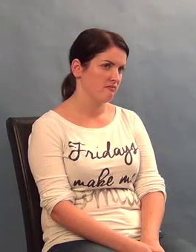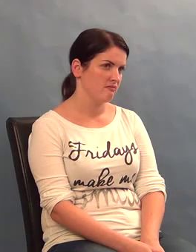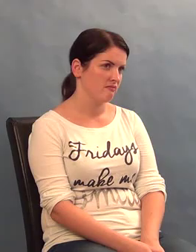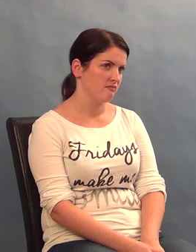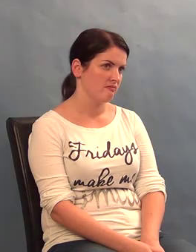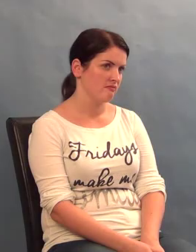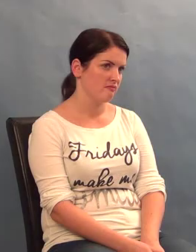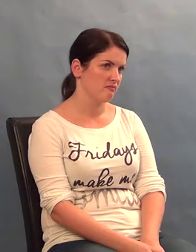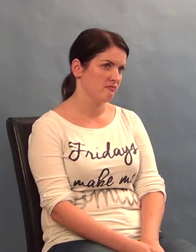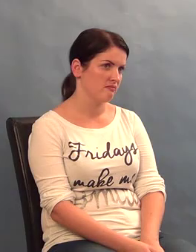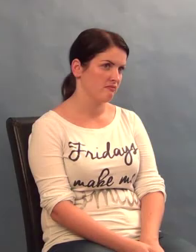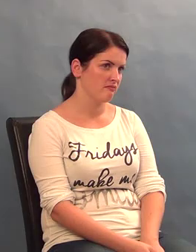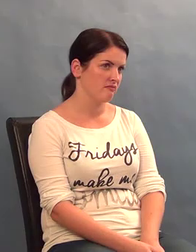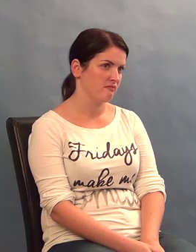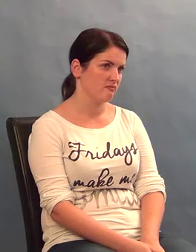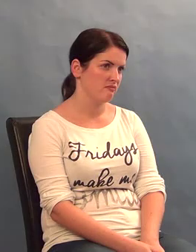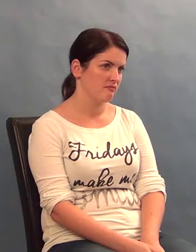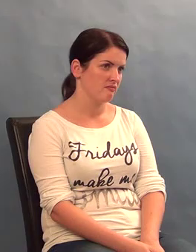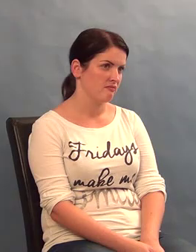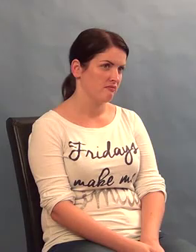Nie wolno myć konia, dlaczego?